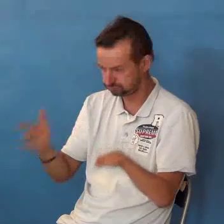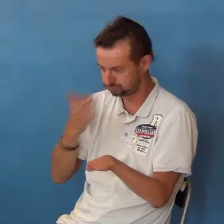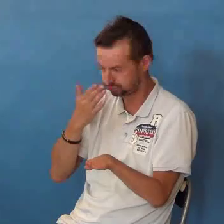Nic nie ma.